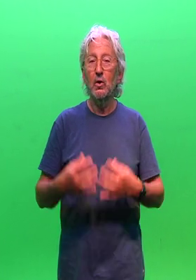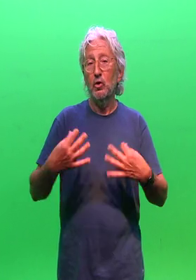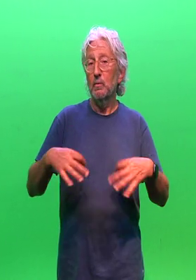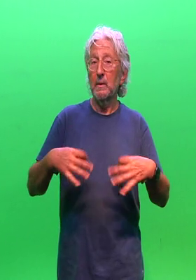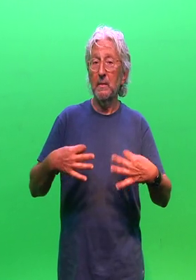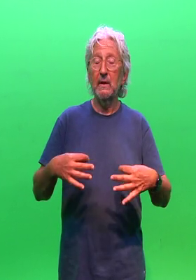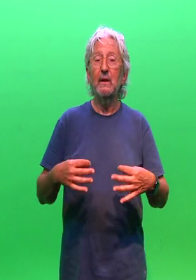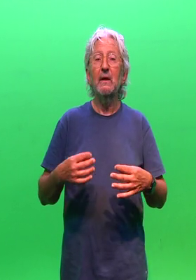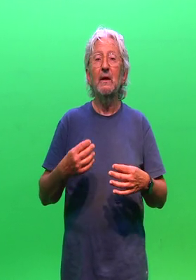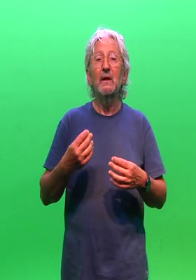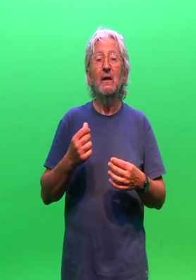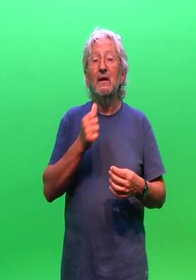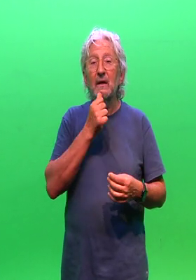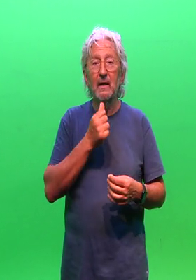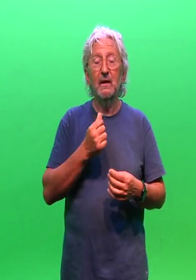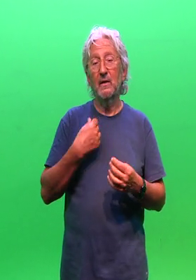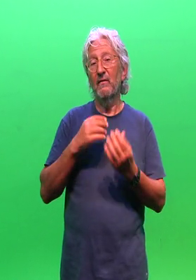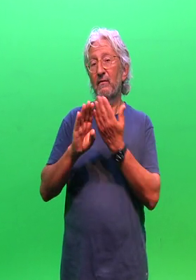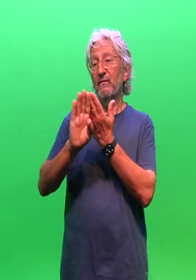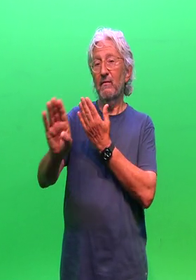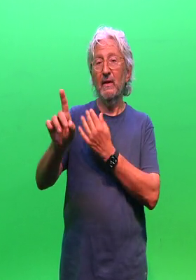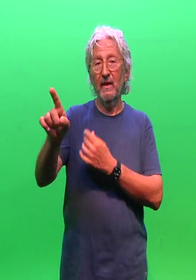Normalment el meu veí.